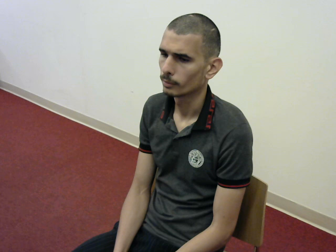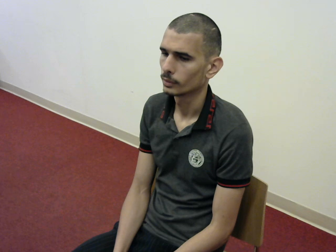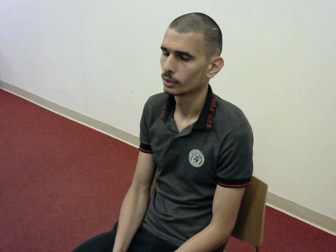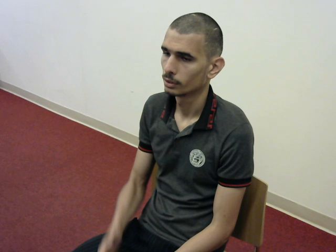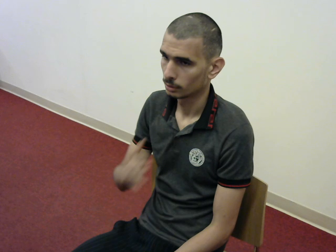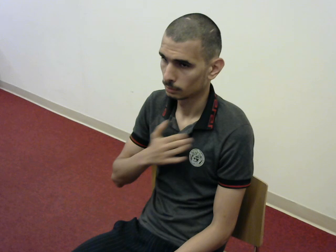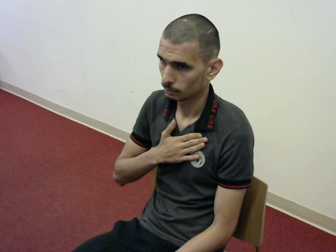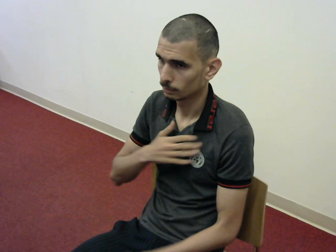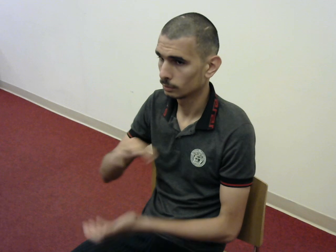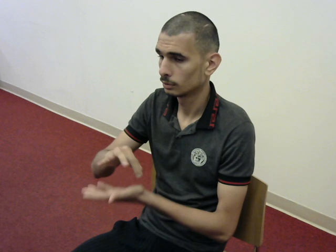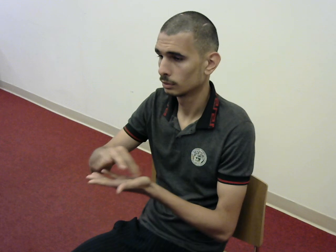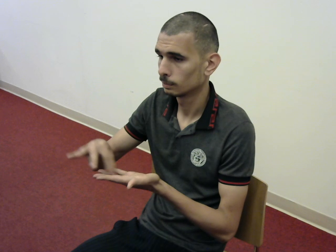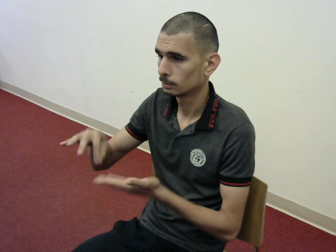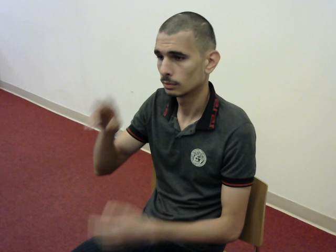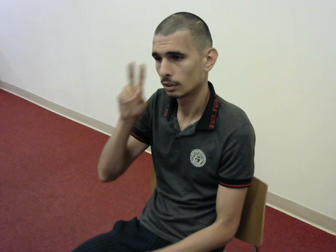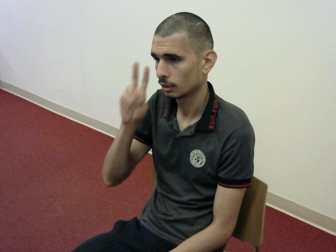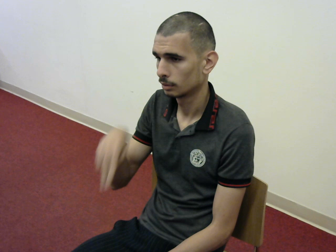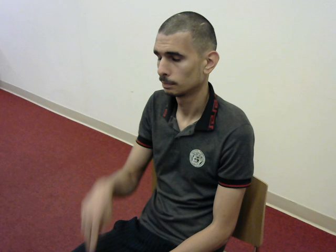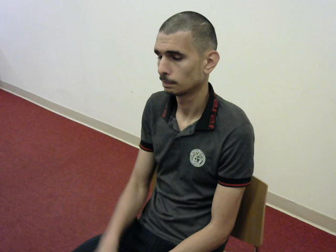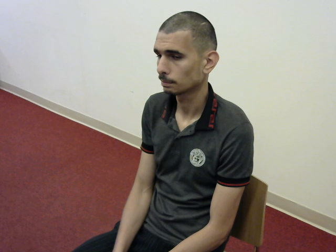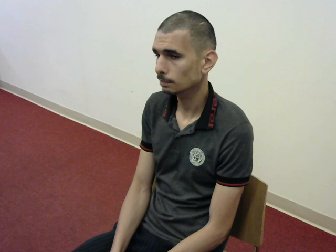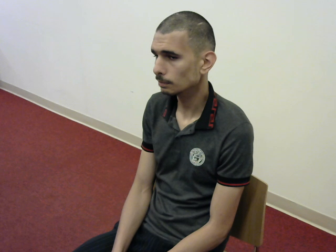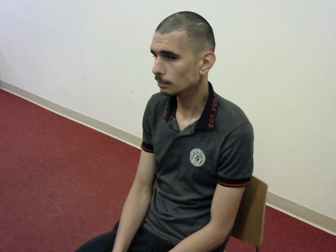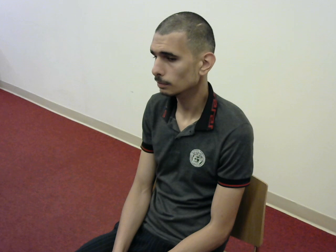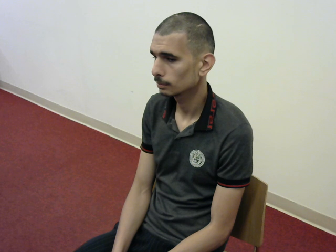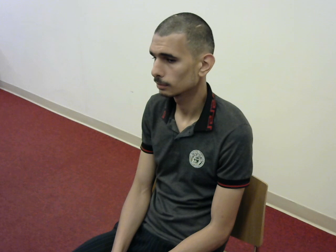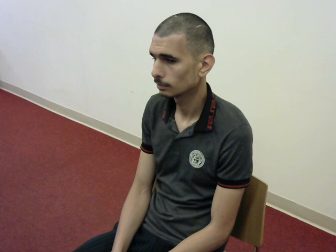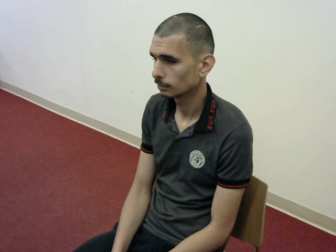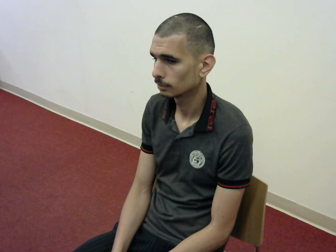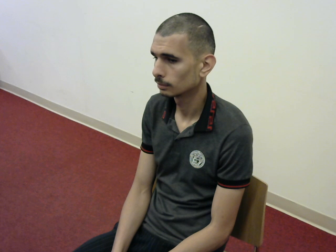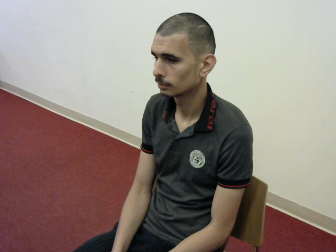Mən yaza bilmirəm